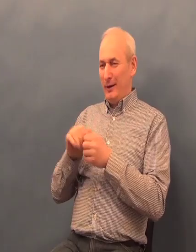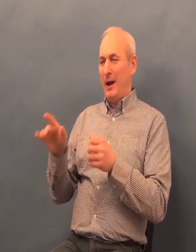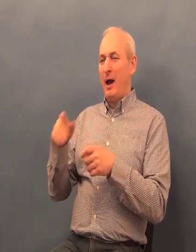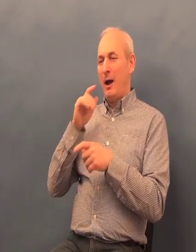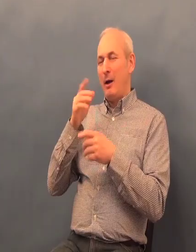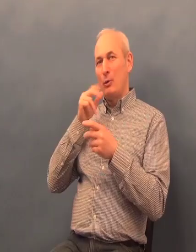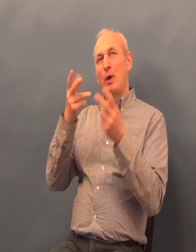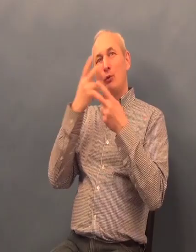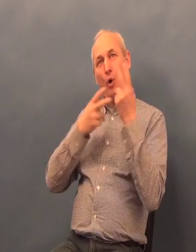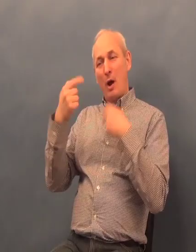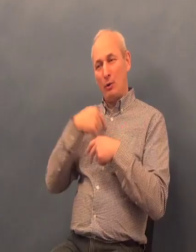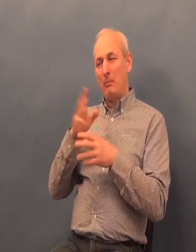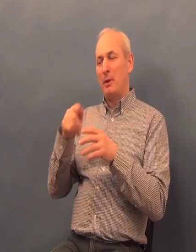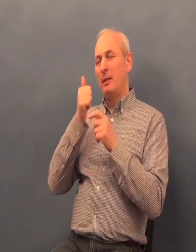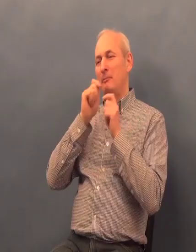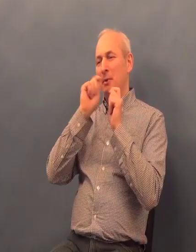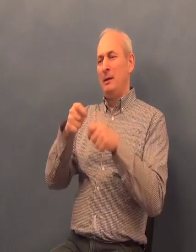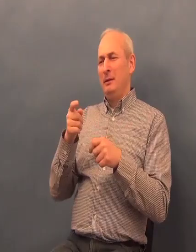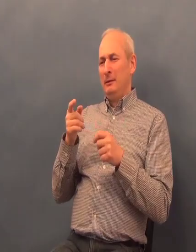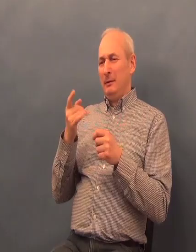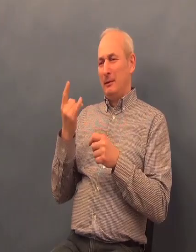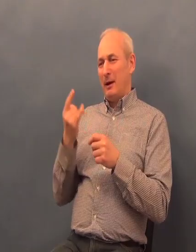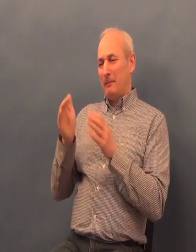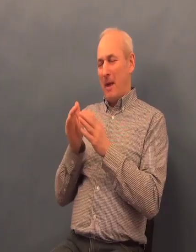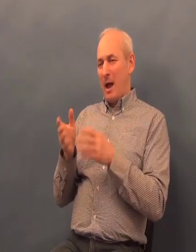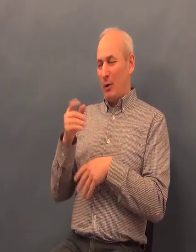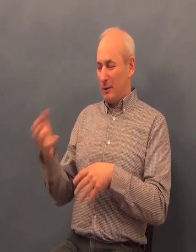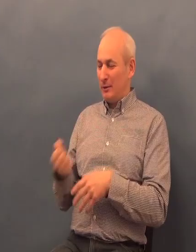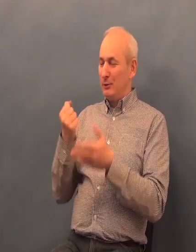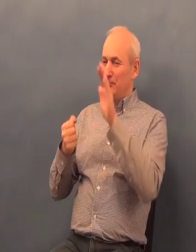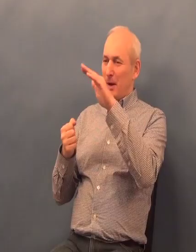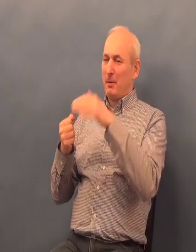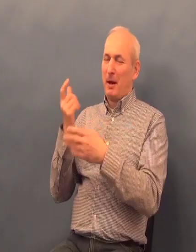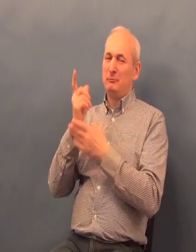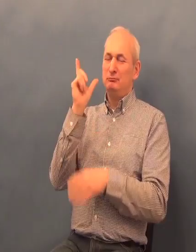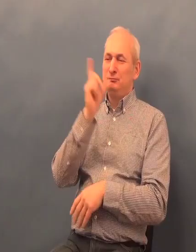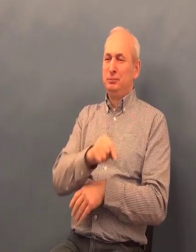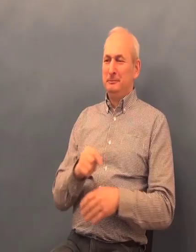Żaba mówi do chłopca: "Szukałeś mnie, więc dam Ci w prezencie małe dziecko". Chłopiec bierze jedną, żegna się i odchodzi.